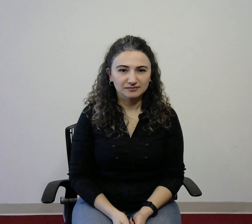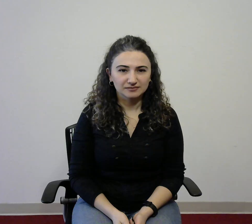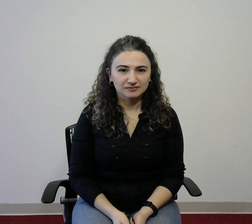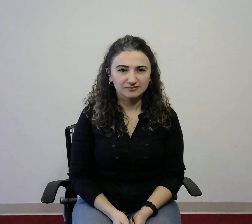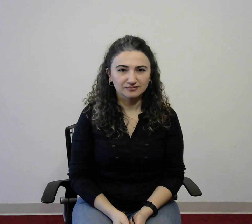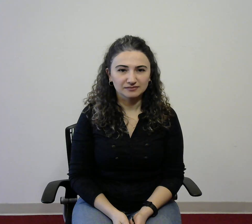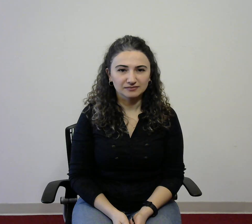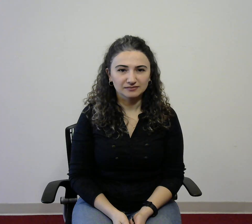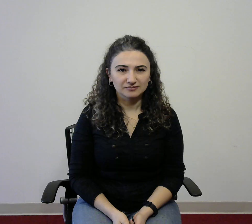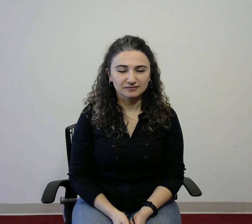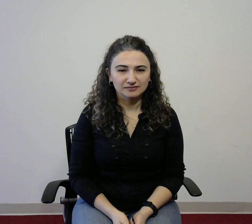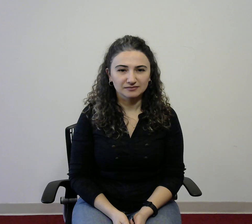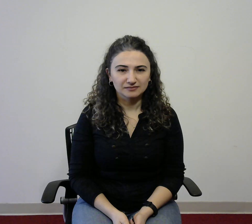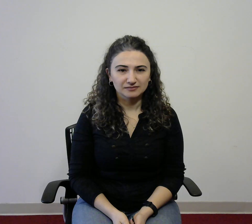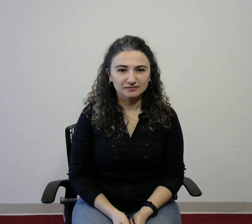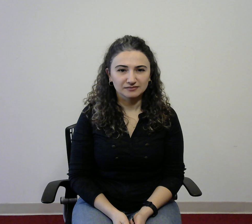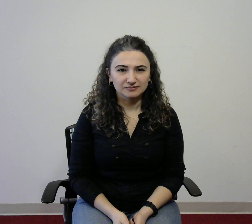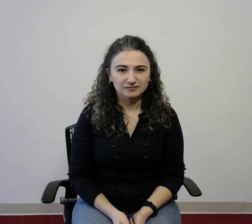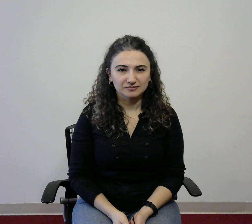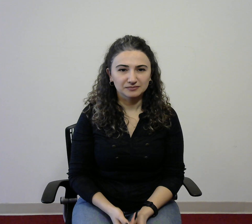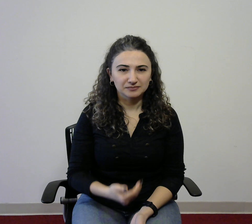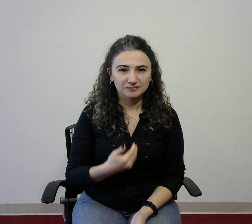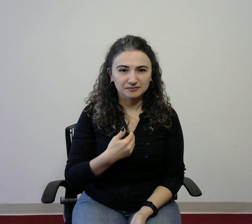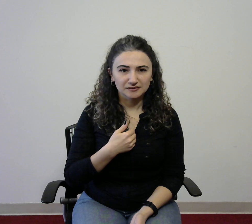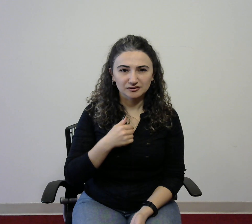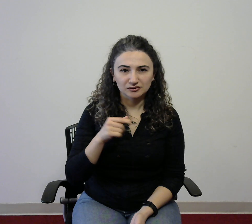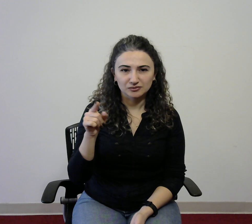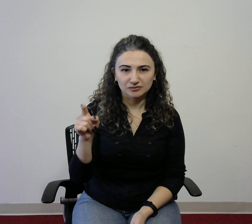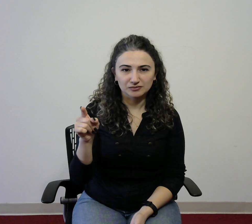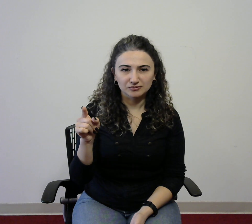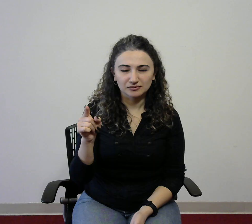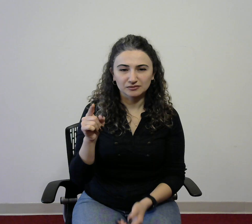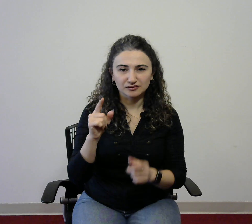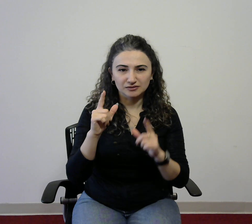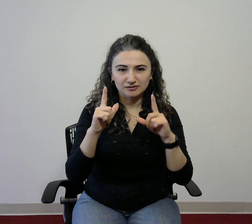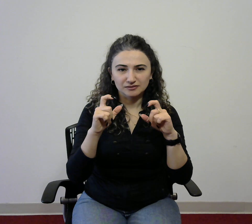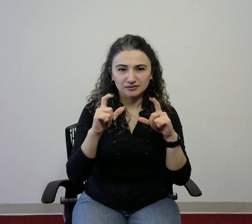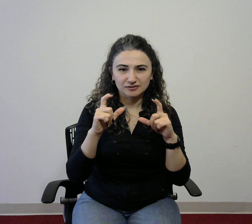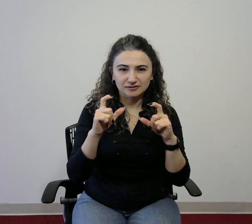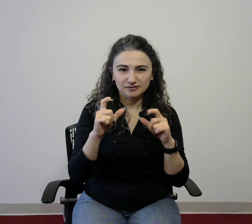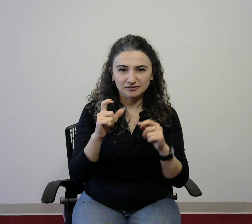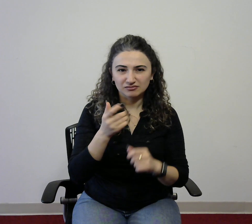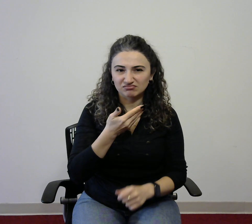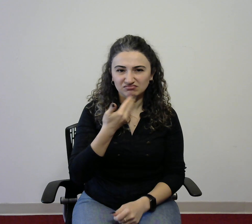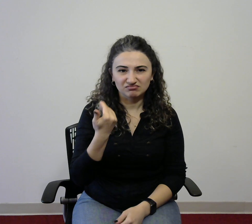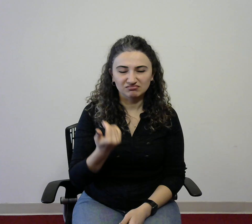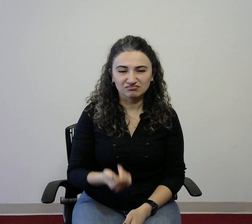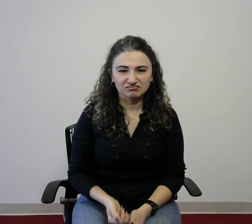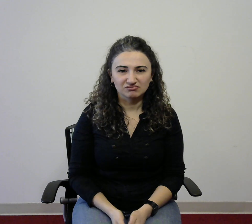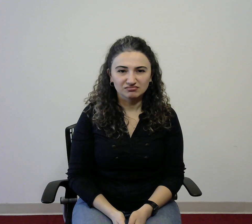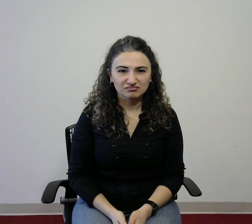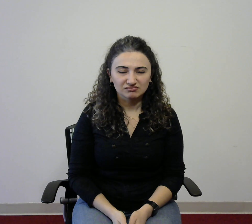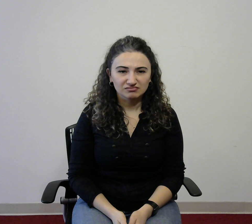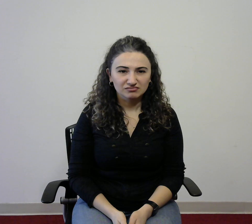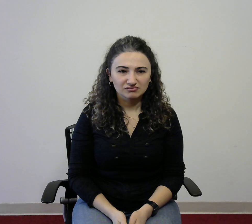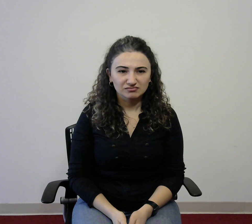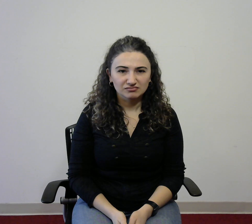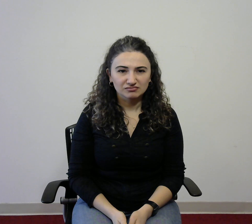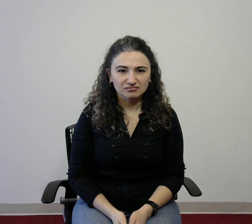Məndə onun şəkli yoxdur